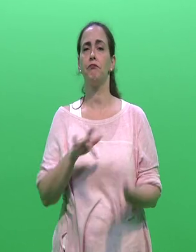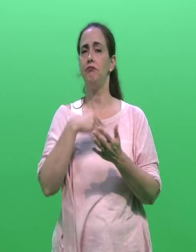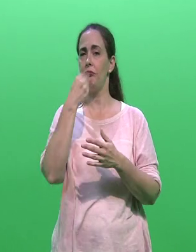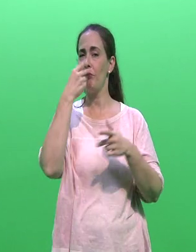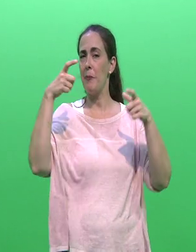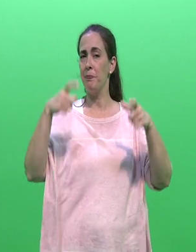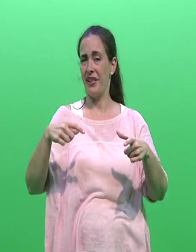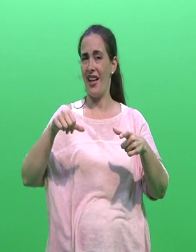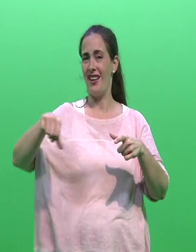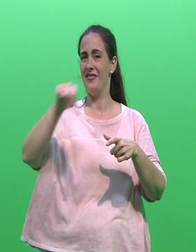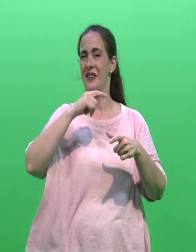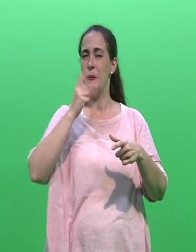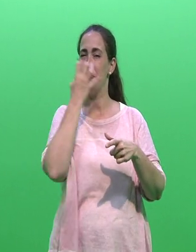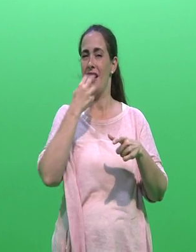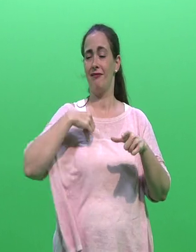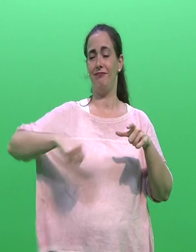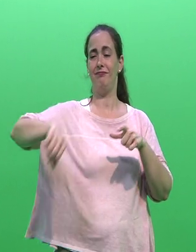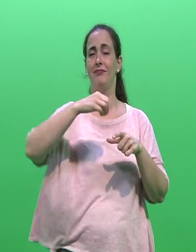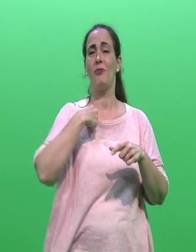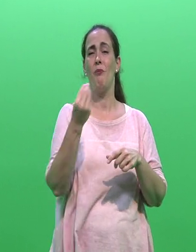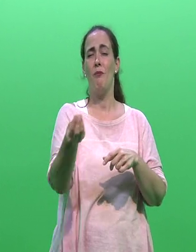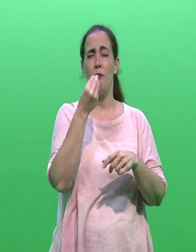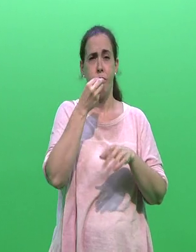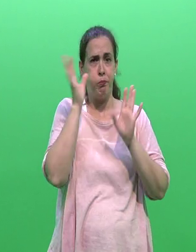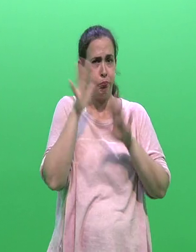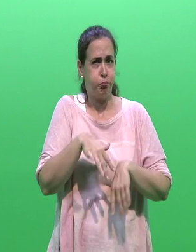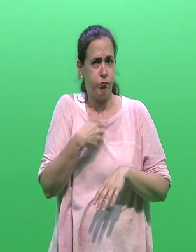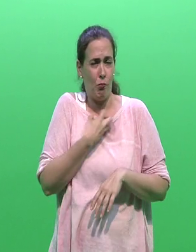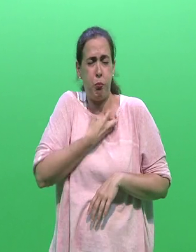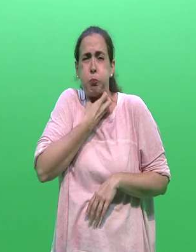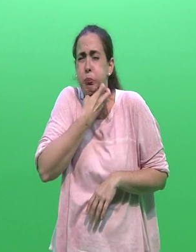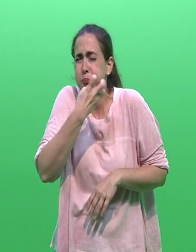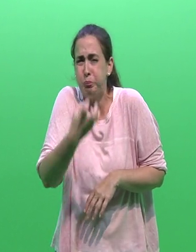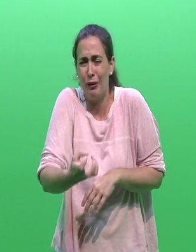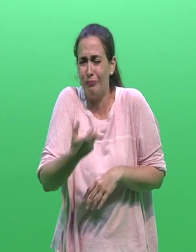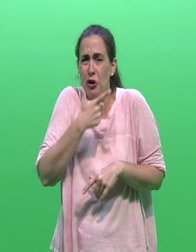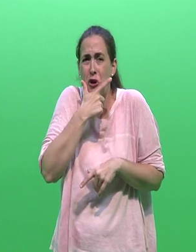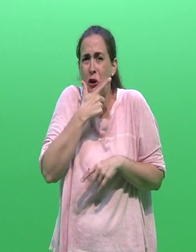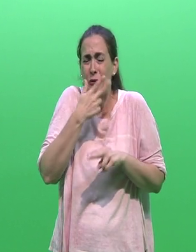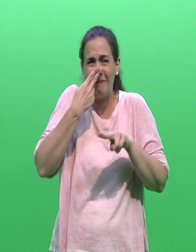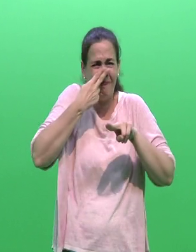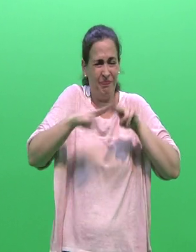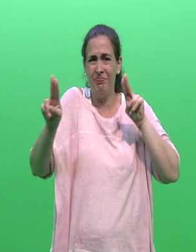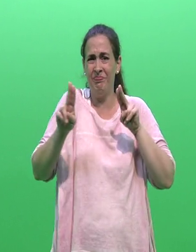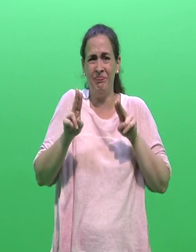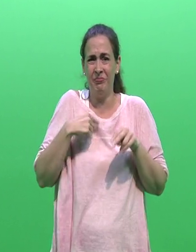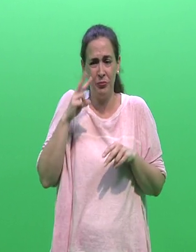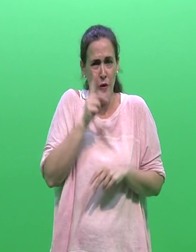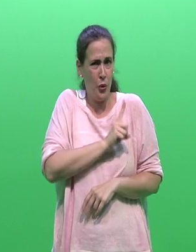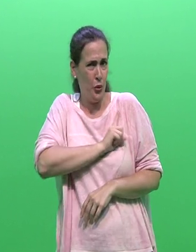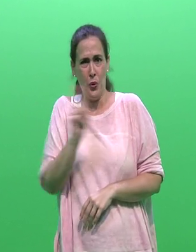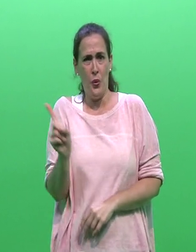Em vaig posar oli picant a la pizza, i quan me la vaig menjar vaig escupir una taca d'un color molt estrany, no ho havia vist mai.